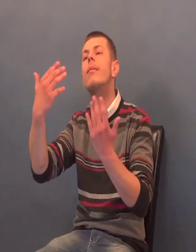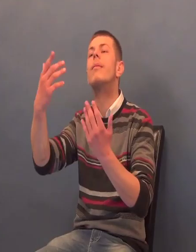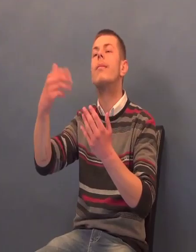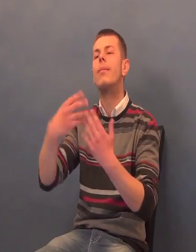Na przykład.